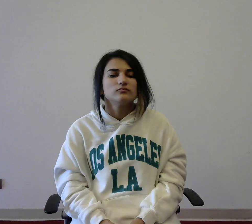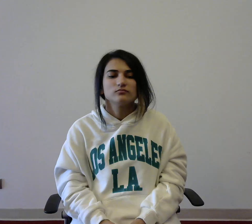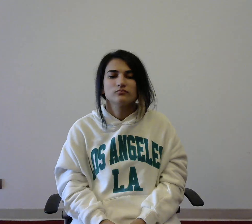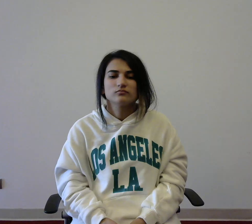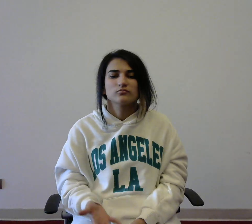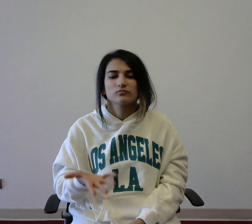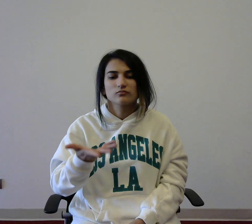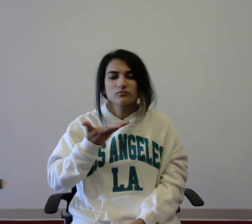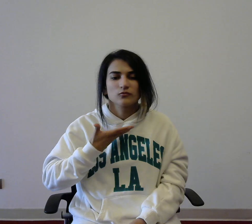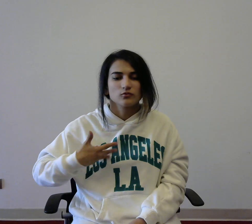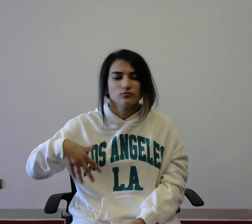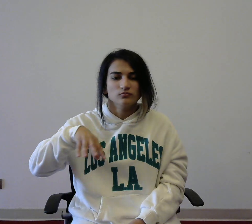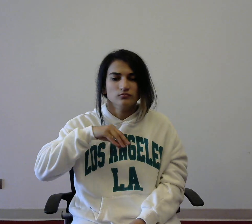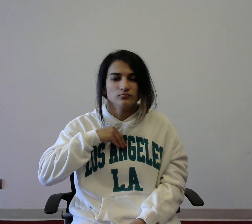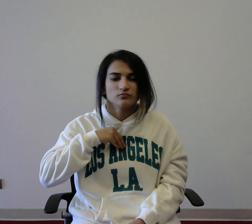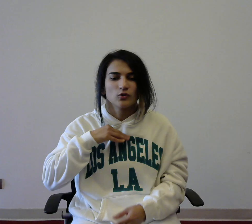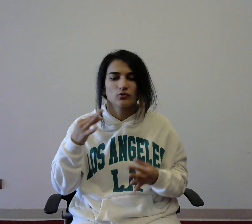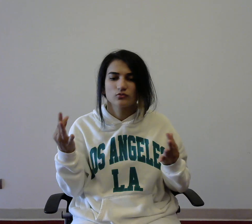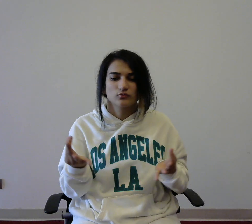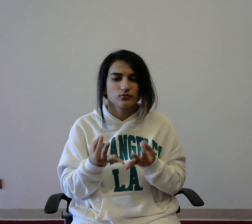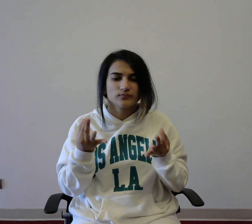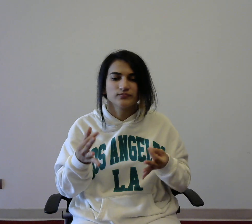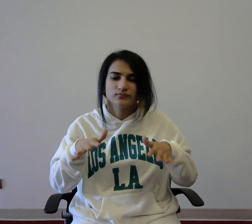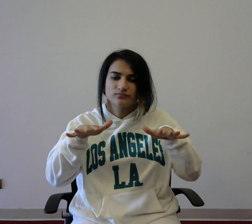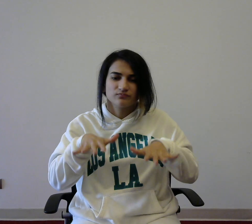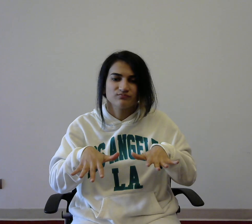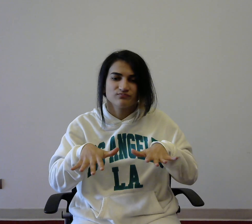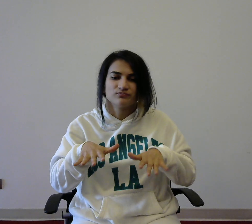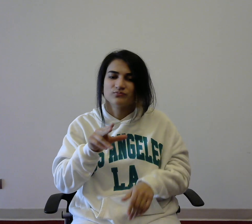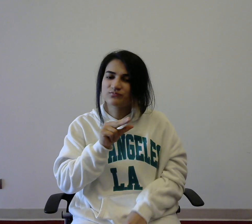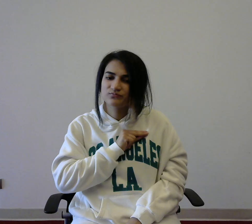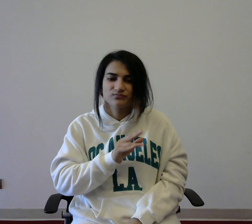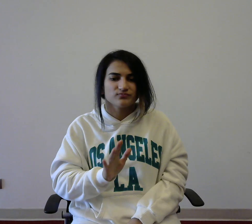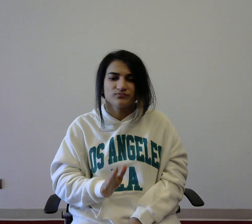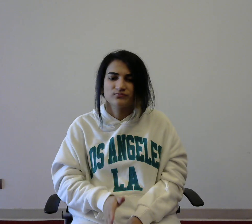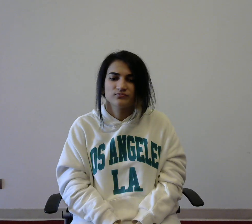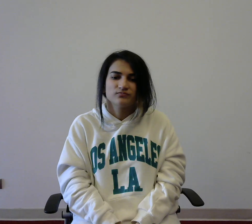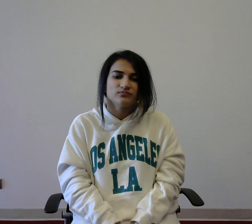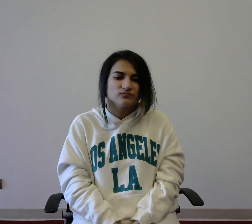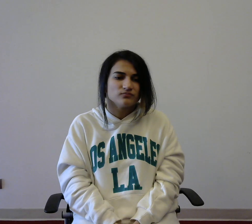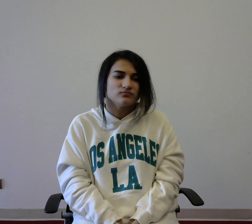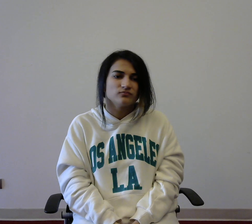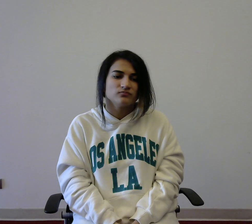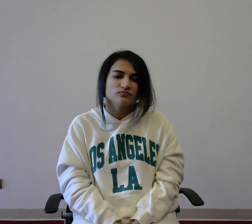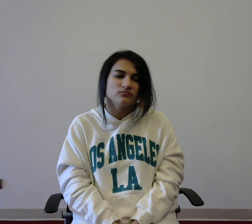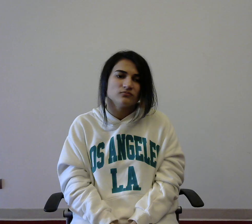Biz heç yerdə işləmirik